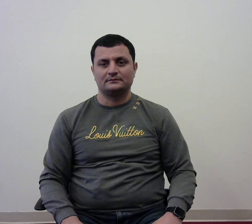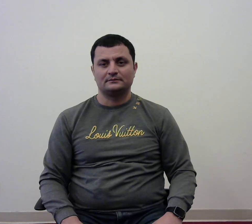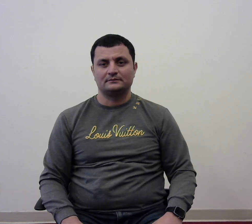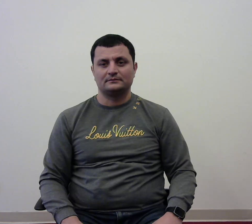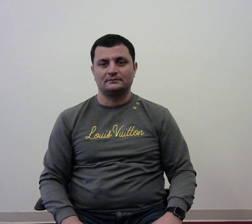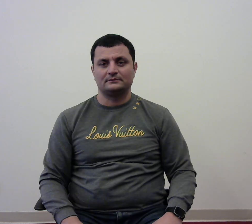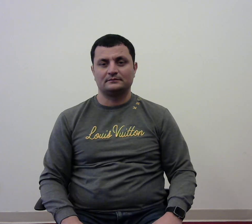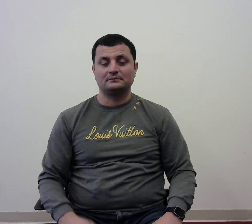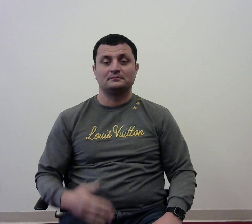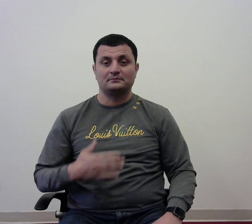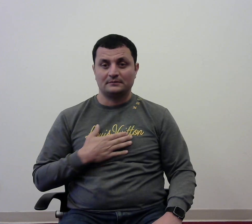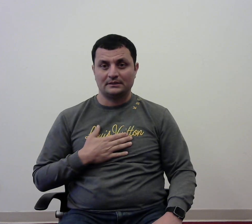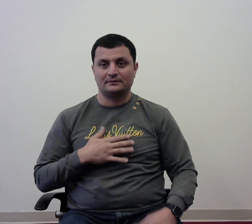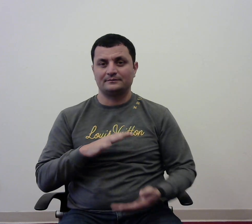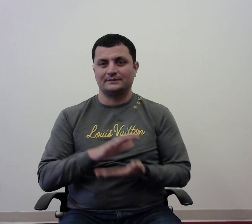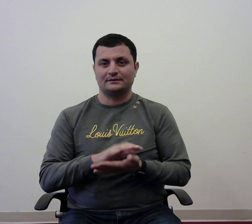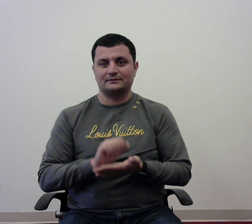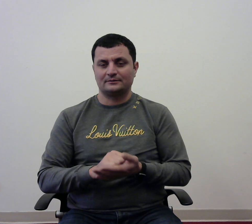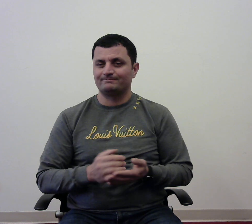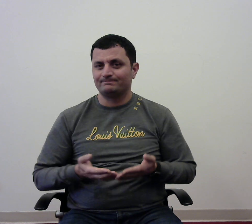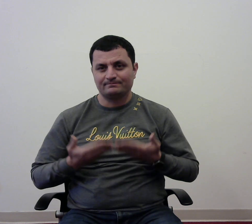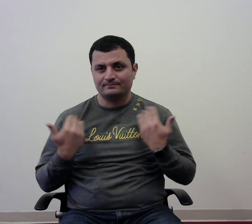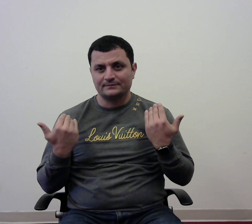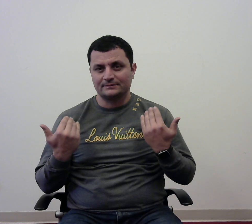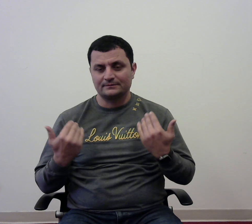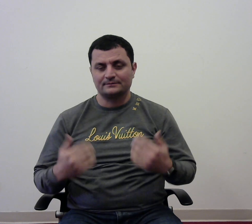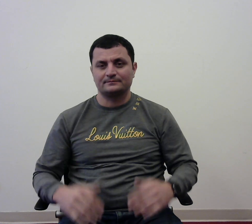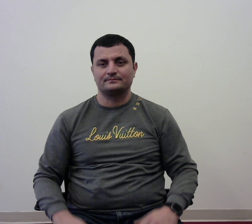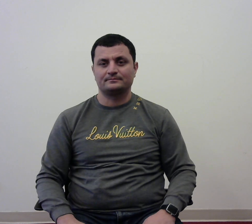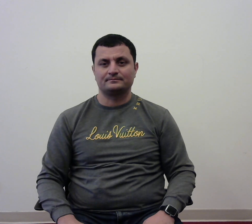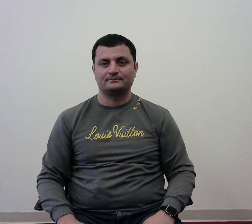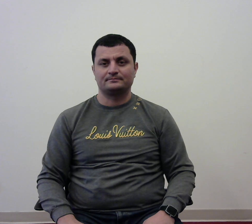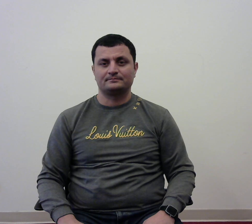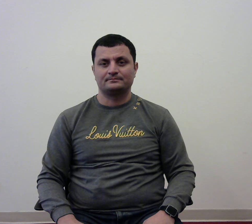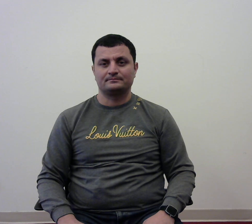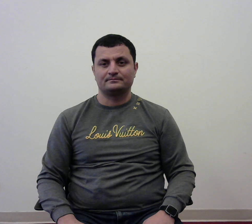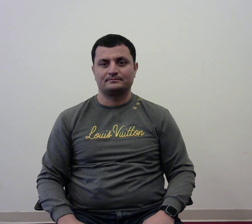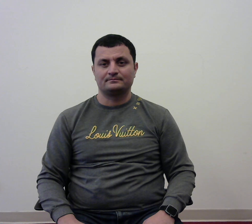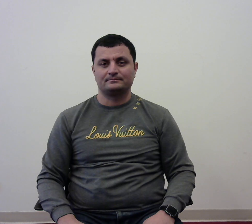Mənim ləqəbim yoxdur